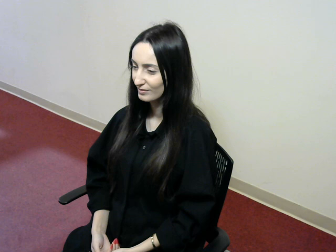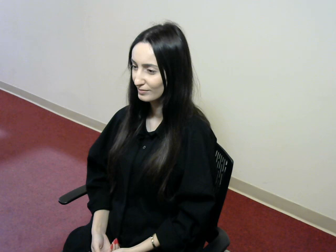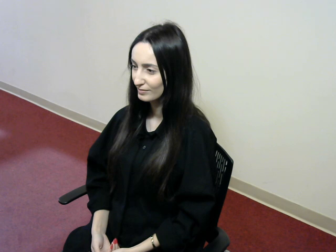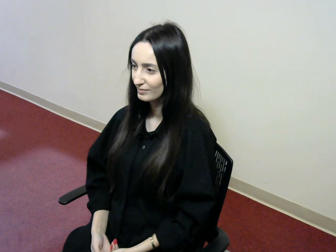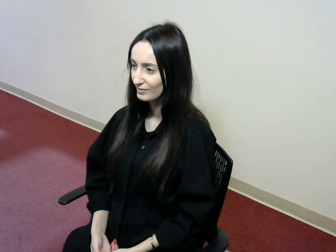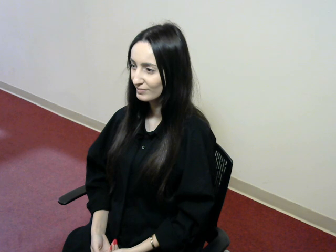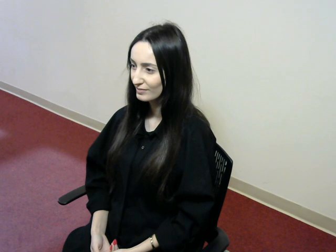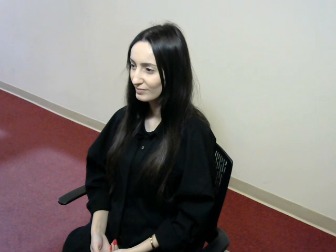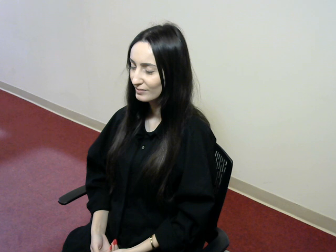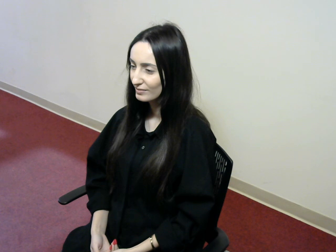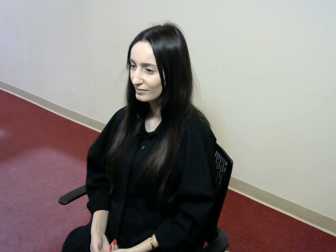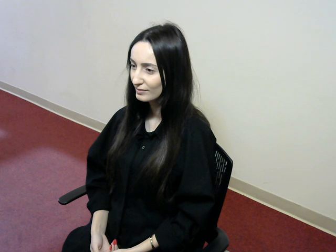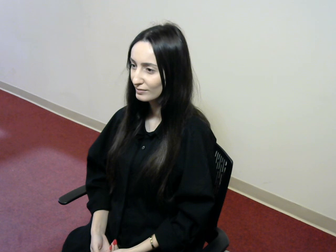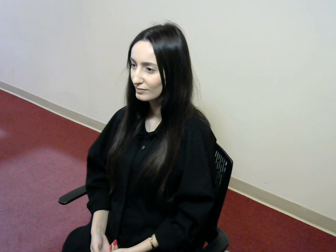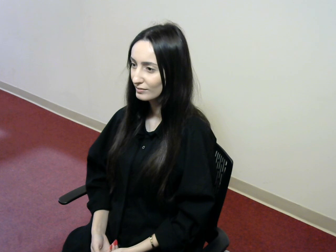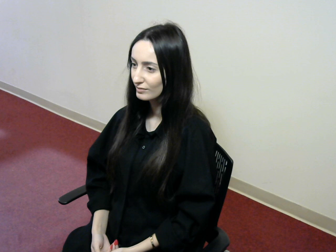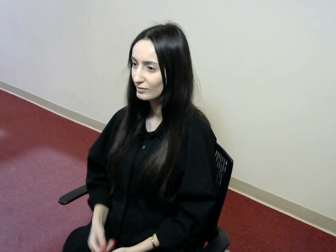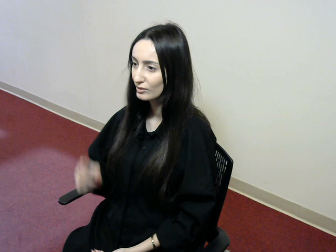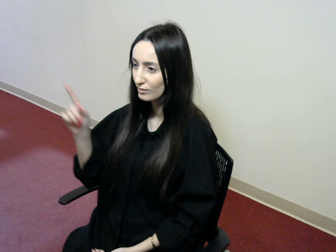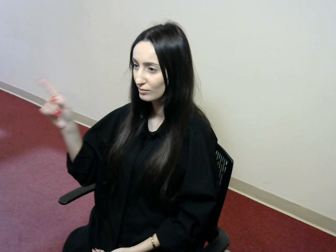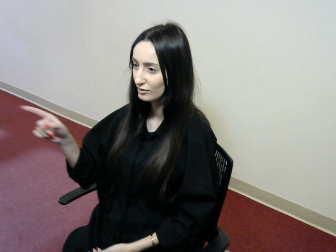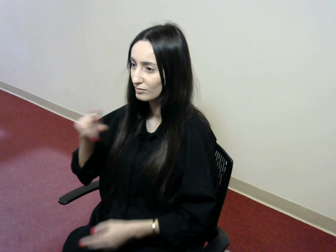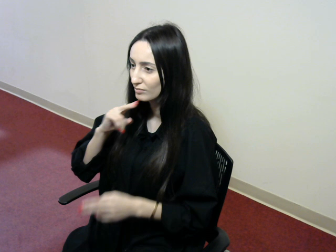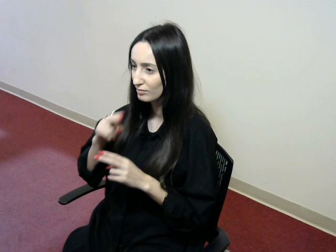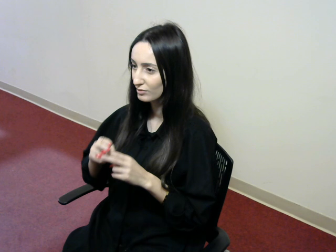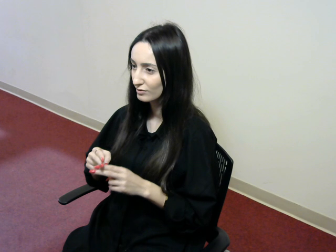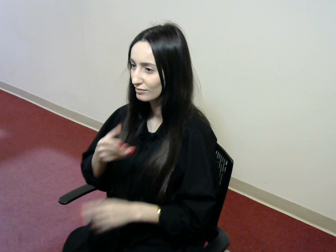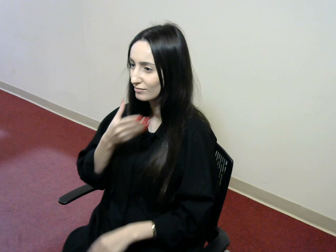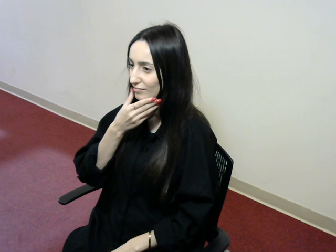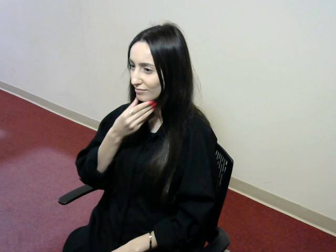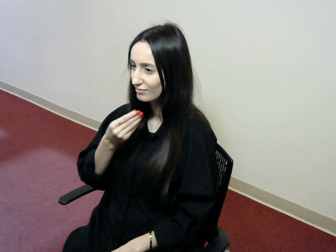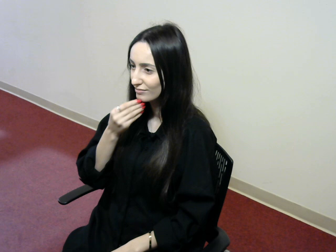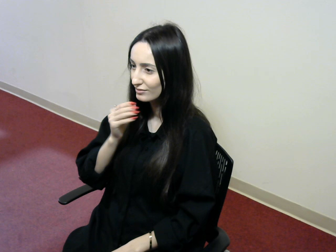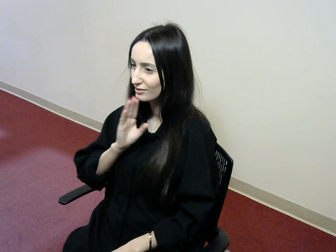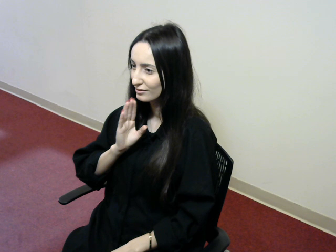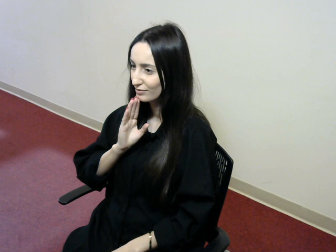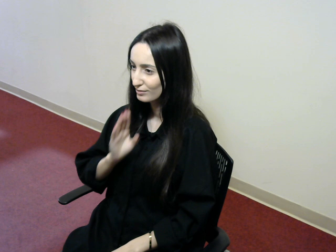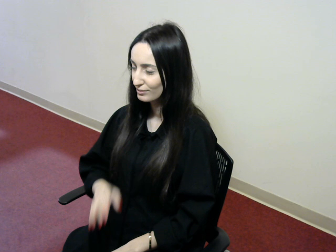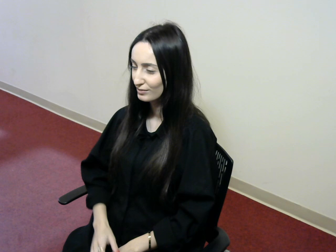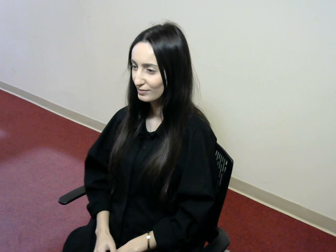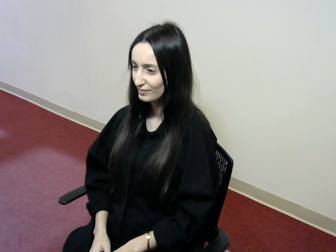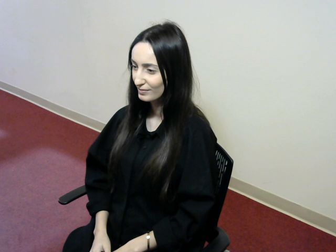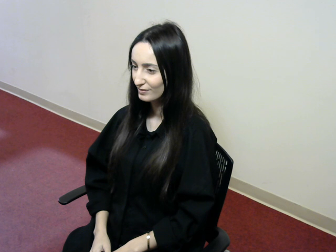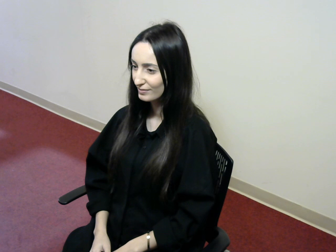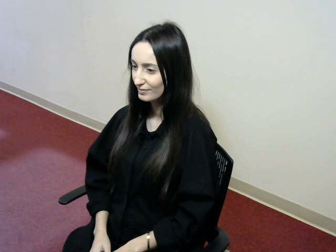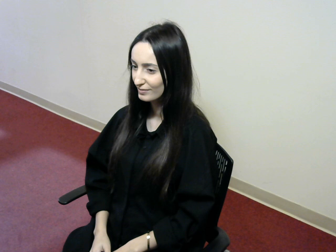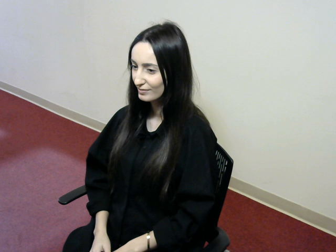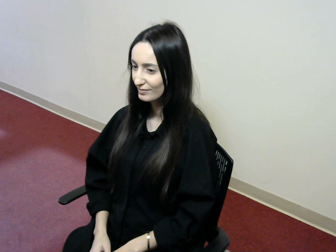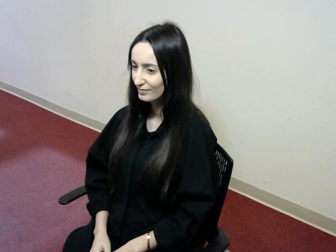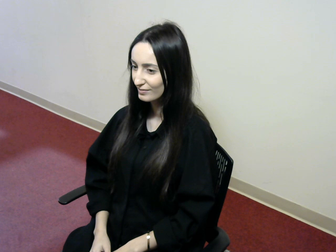Onun bacısı gözəl qızdır